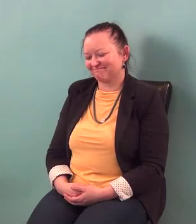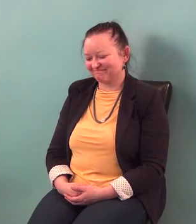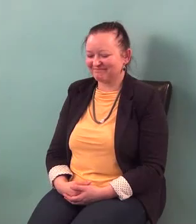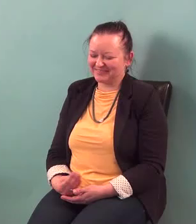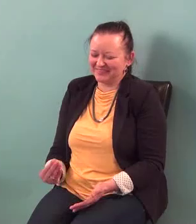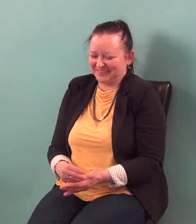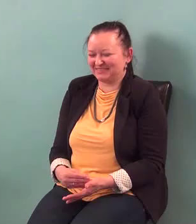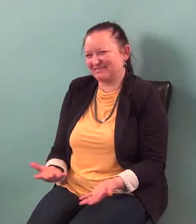Nie mam nic do dodania.